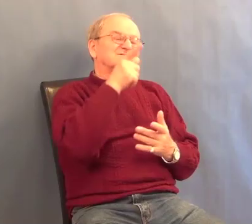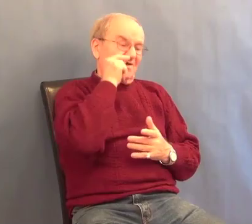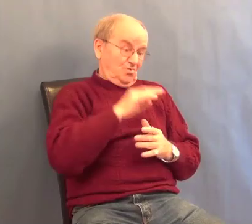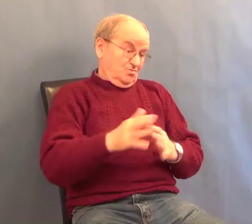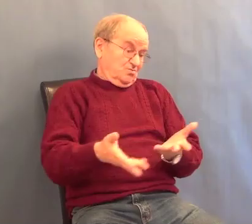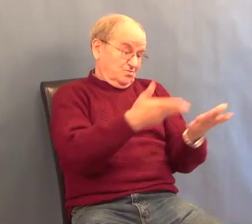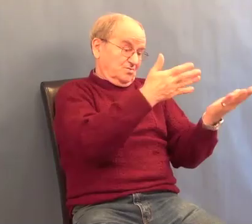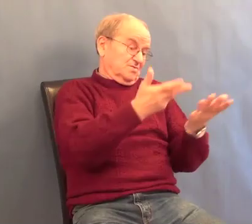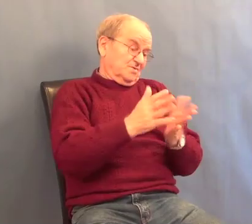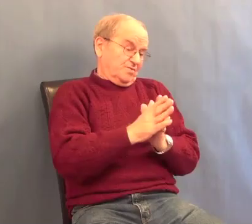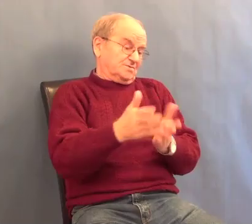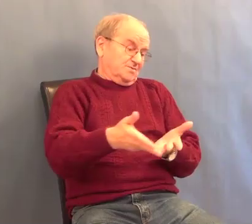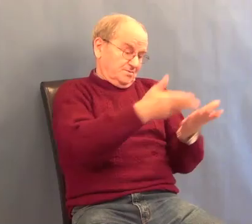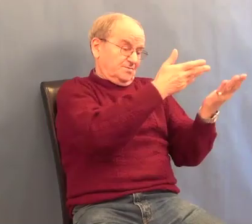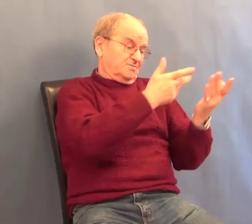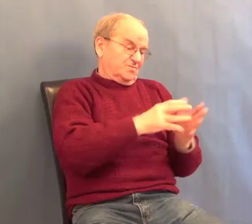Ktoś opowiedział, że jak najbardziej można iść spać.